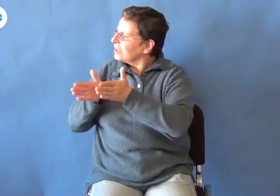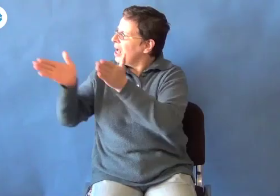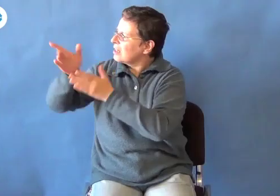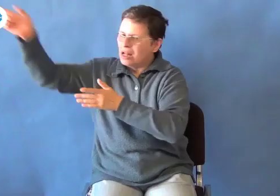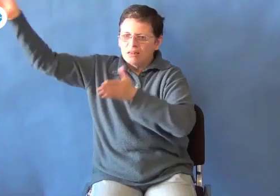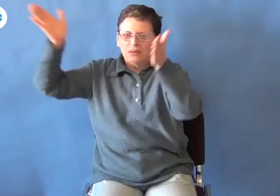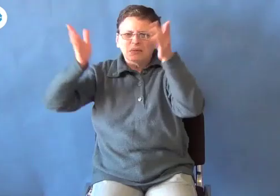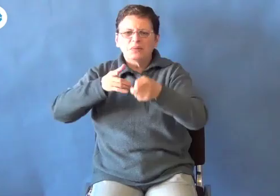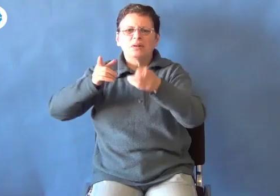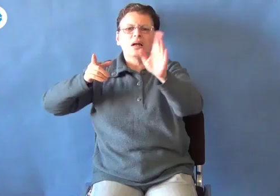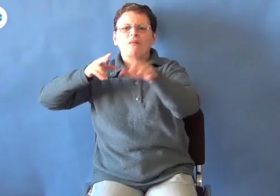Rzeka, kanał.